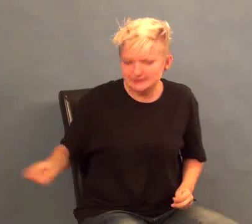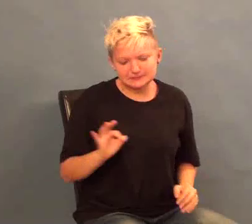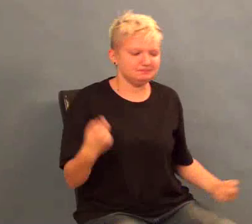Dobrze.